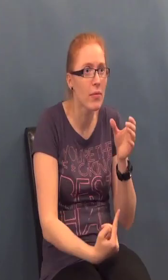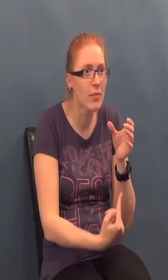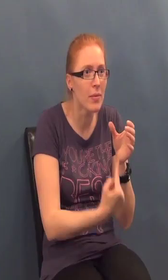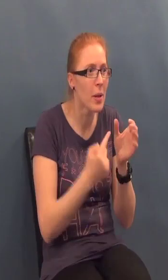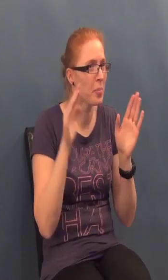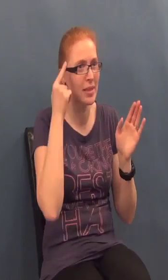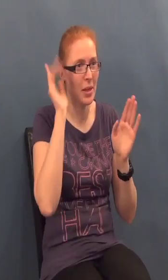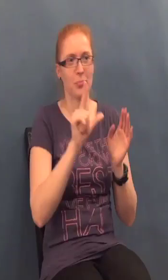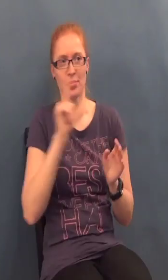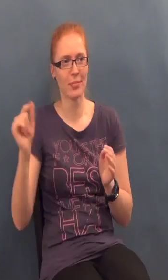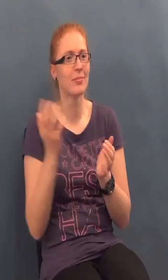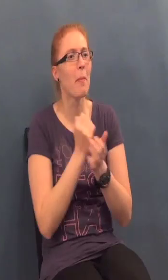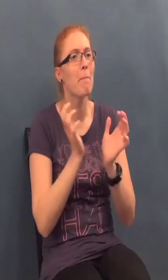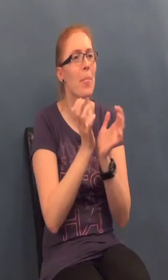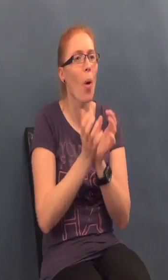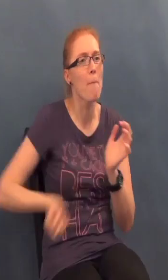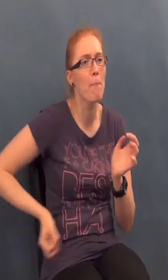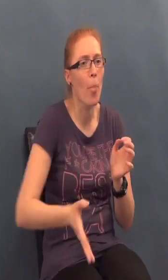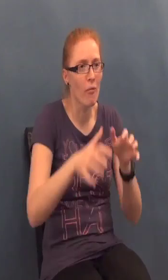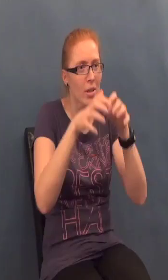Ptak myśli i decyduje się, idzie do pokoju i zabiera kulę do kręgli.